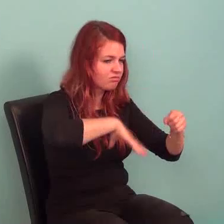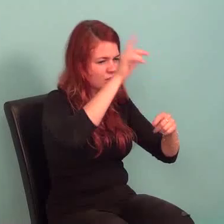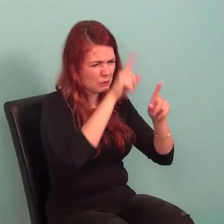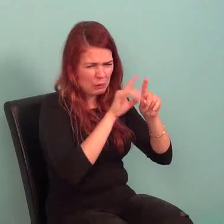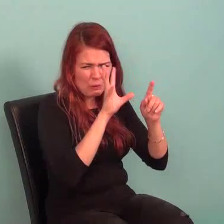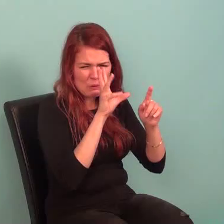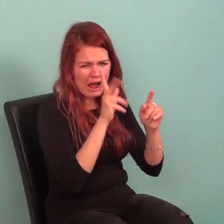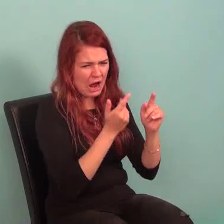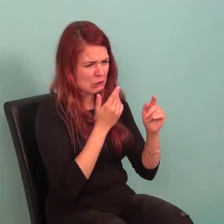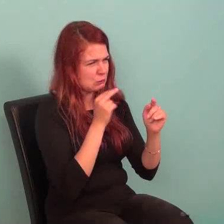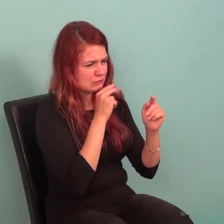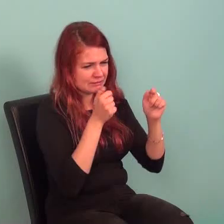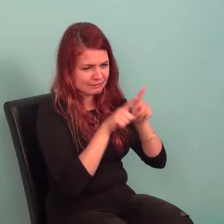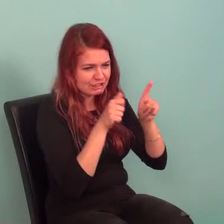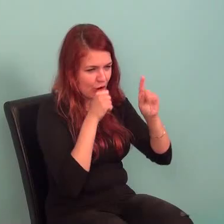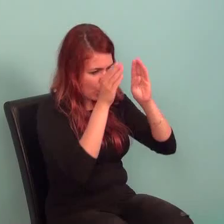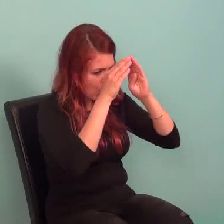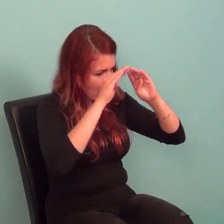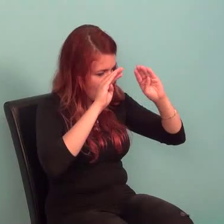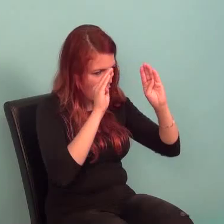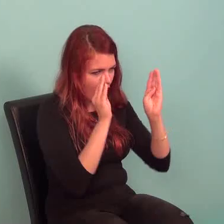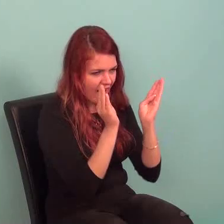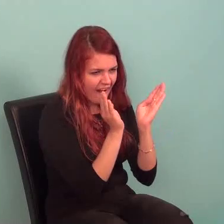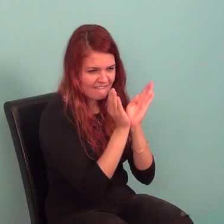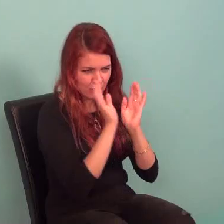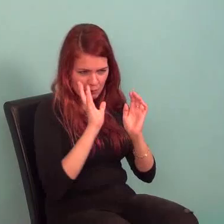Gruszki są takie ładne, zielone, mają piękny kształt.